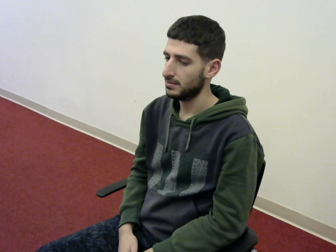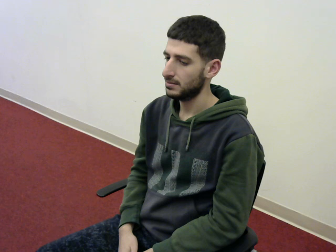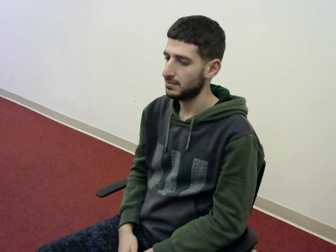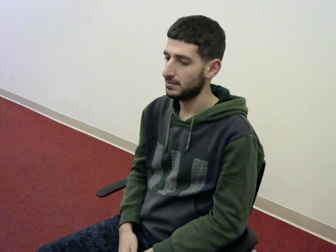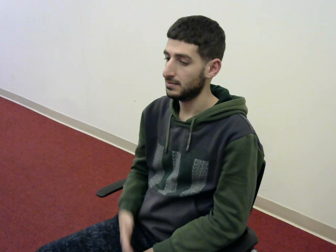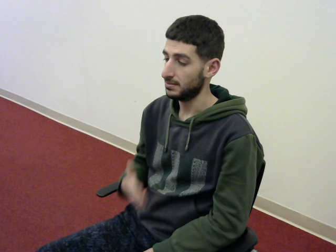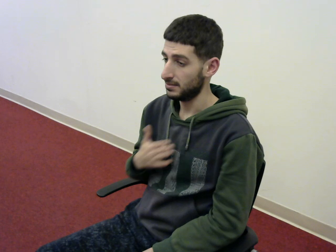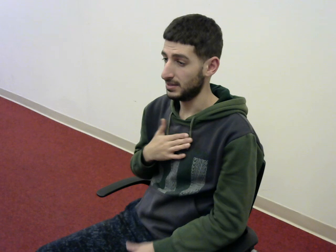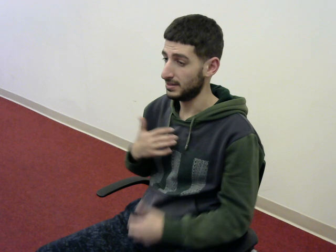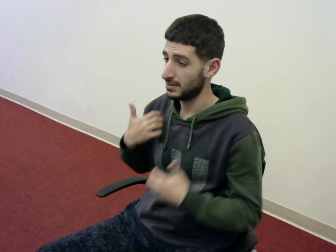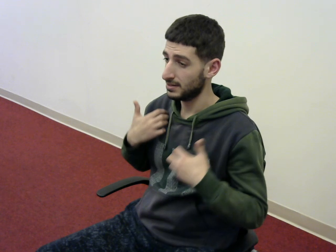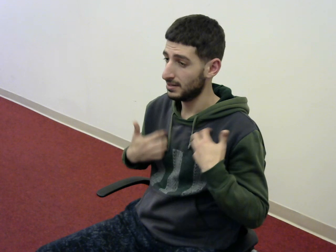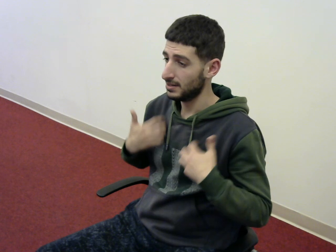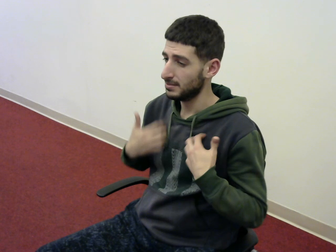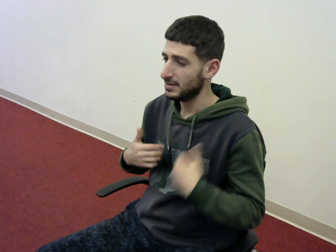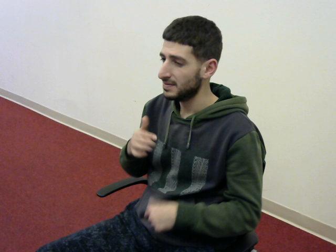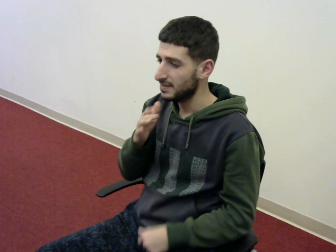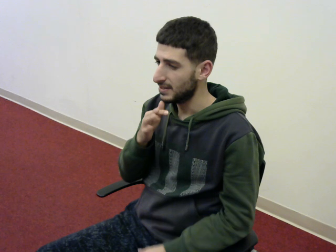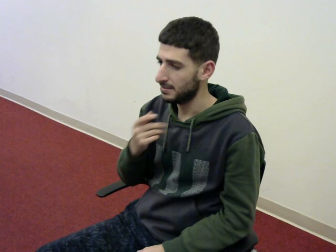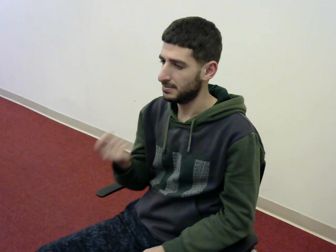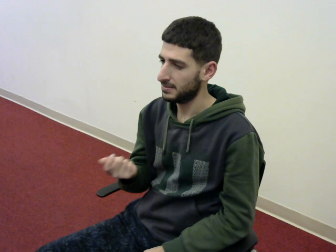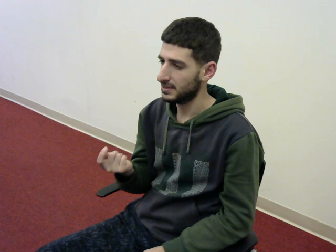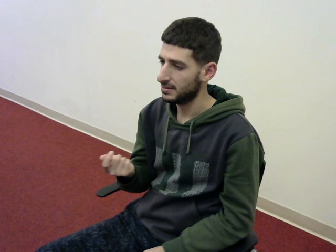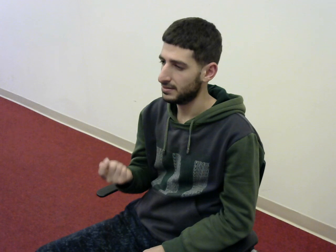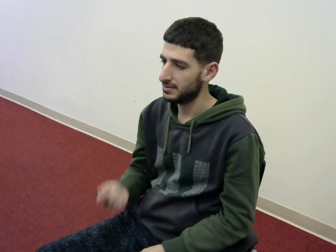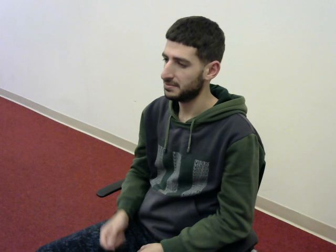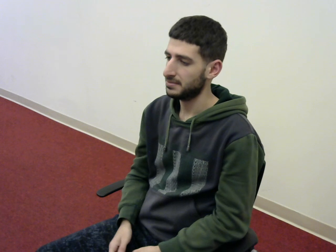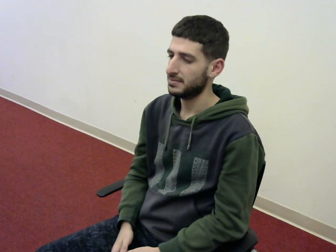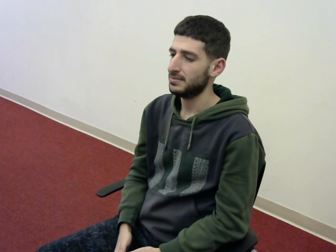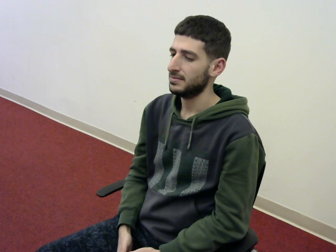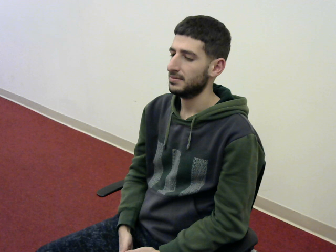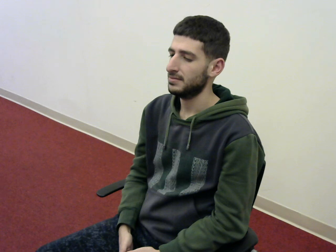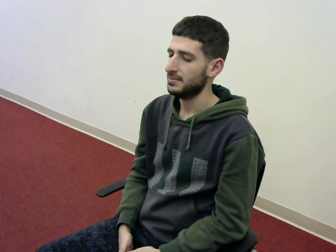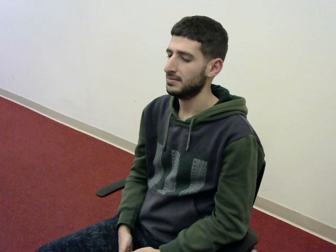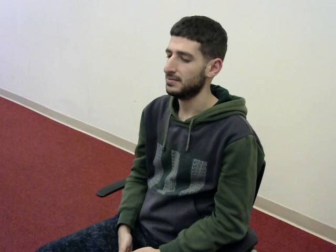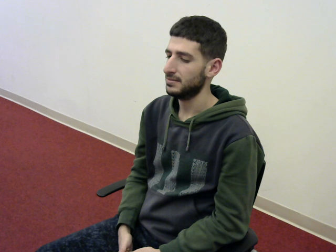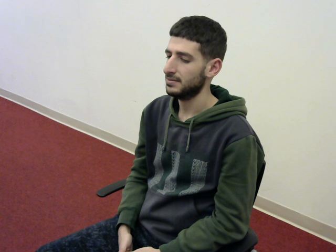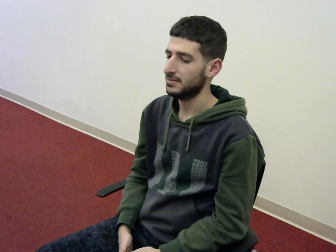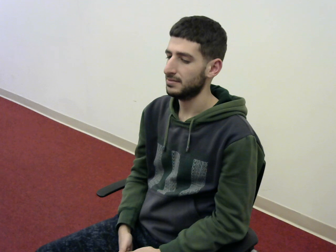Mən tələsirəm, vaxtım azdır